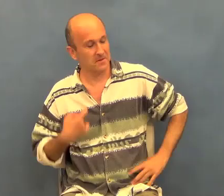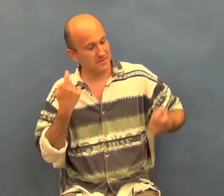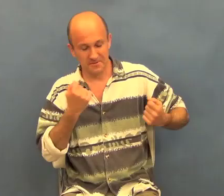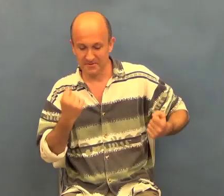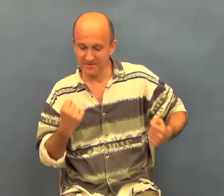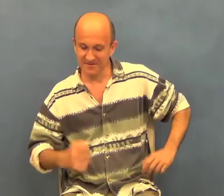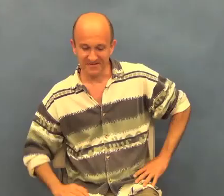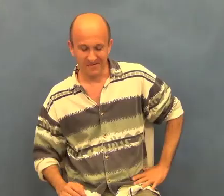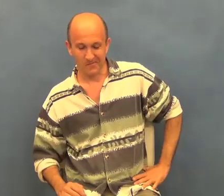Ciężko mi się myśli.